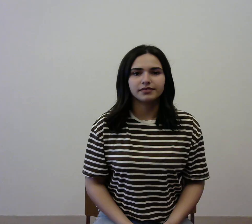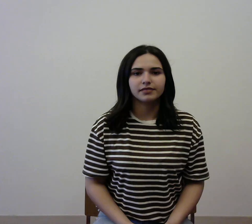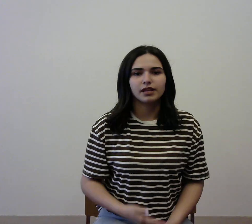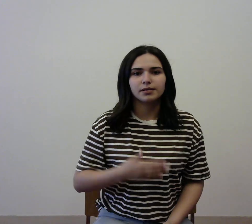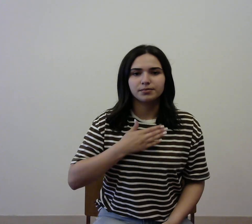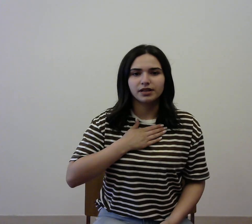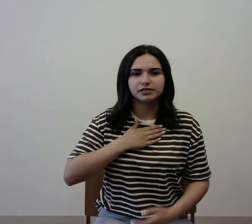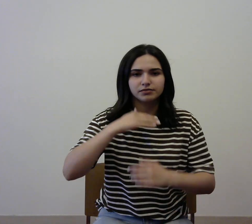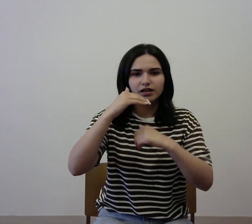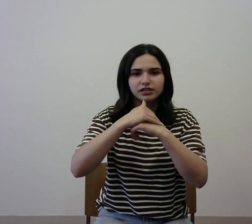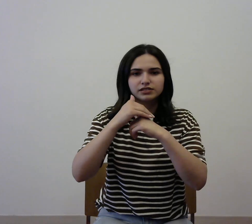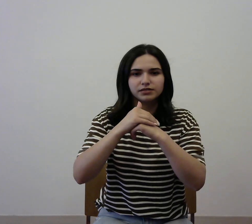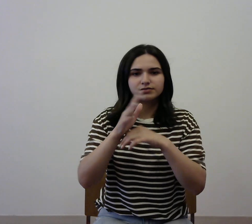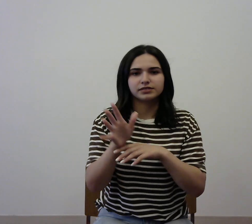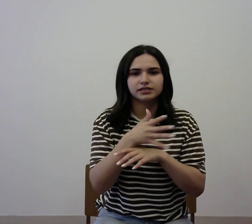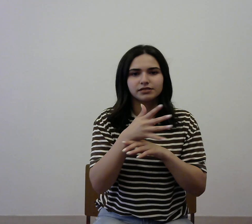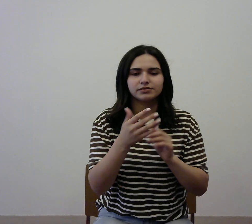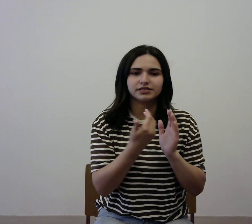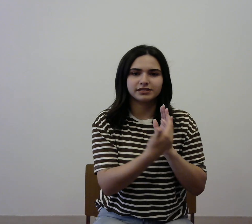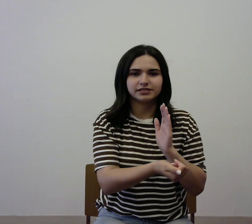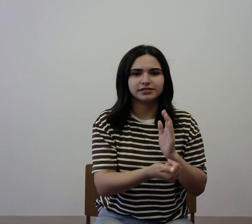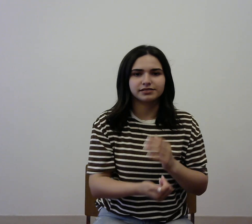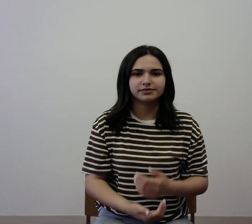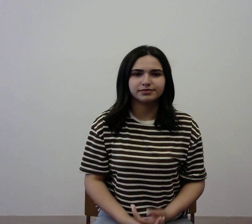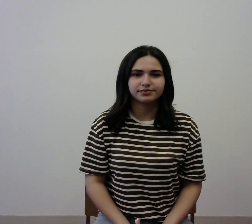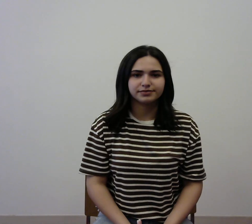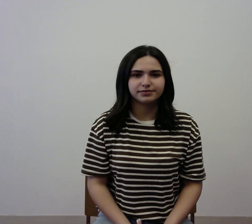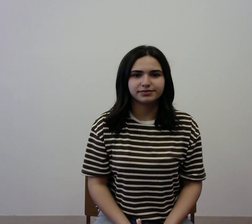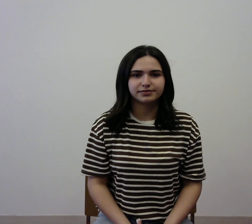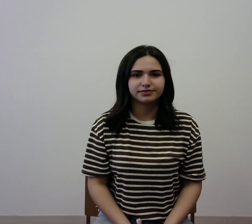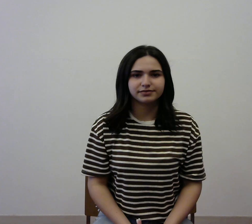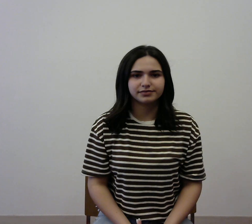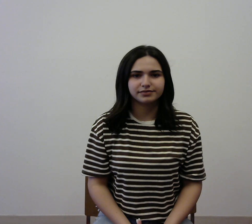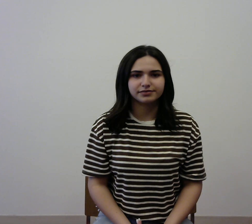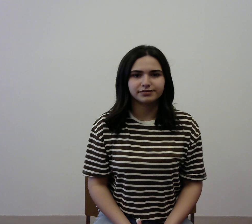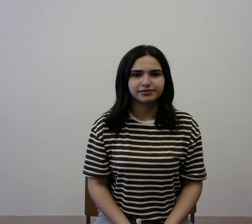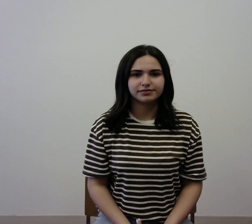Mən axşamlar gəzməyə çıxıram